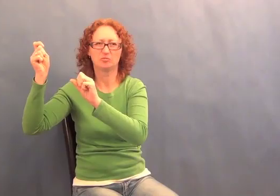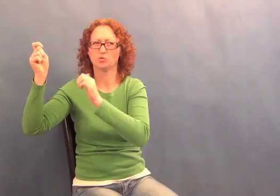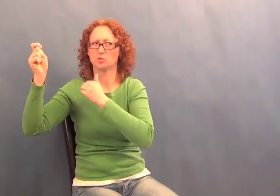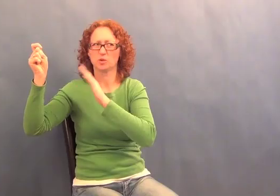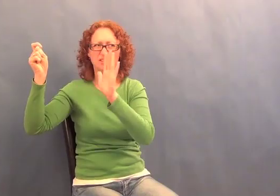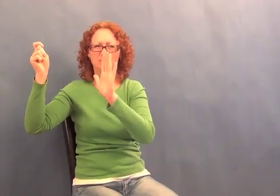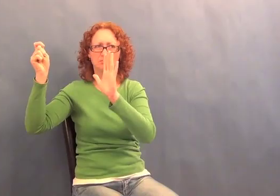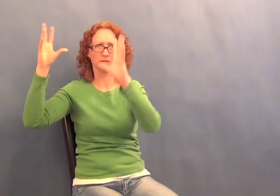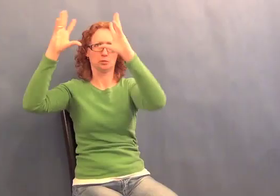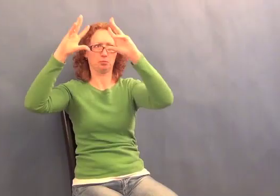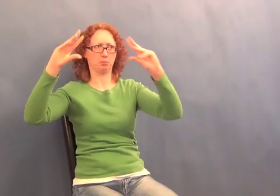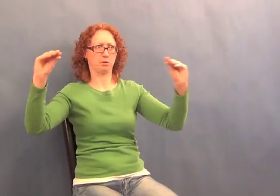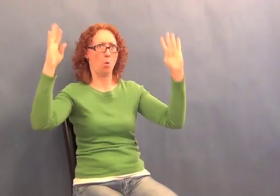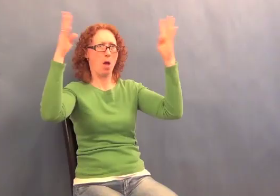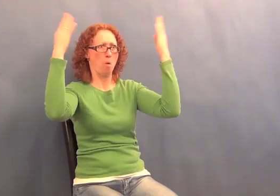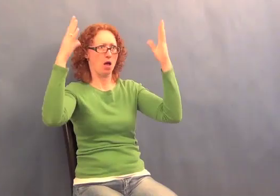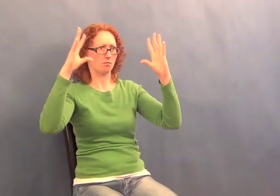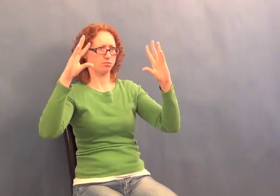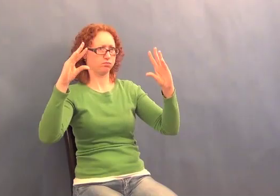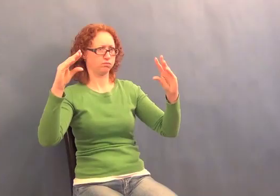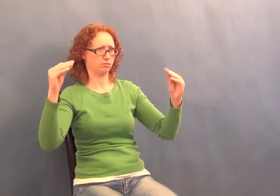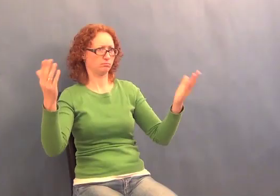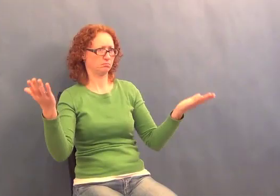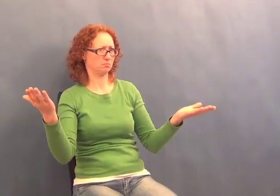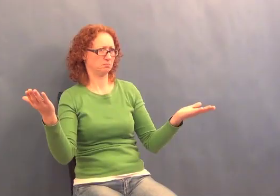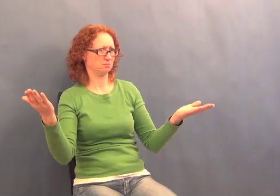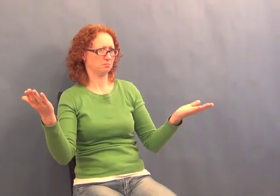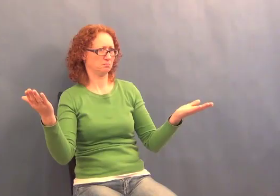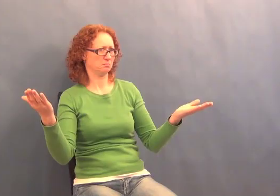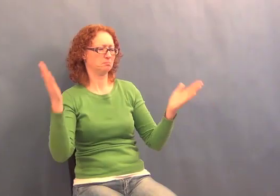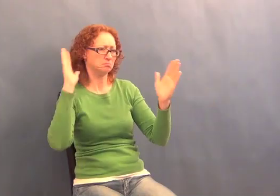Nie zrobił tego, bo poczuł, że alarm akurat się wyłączył.